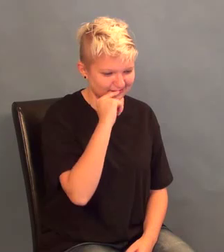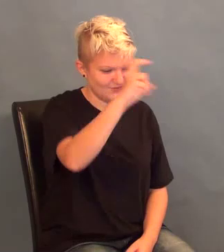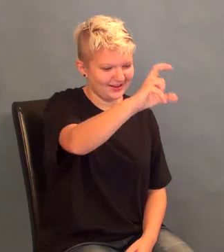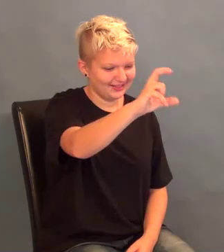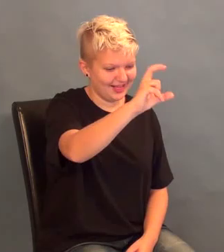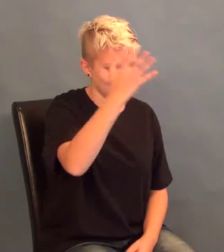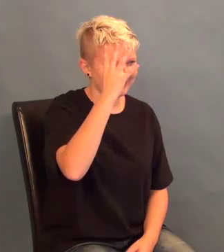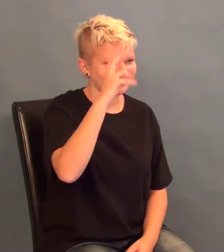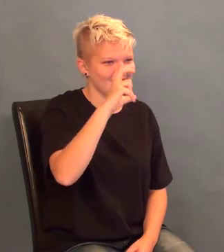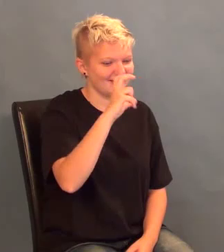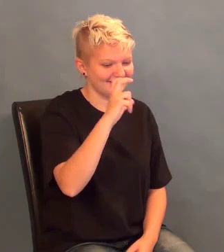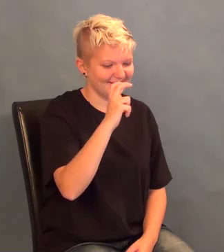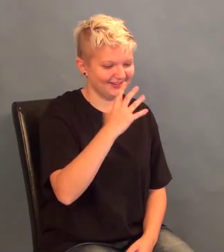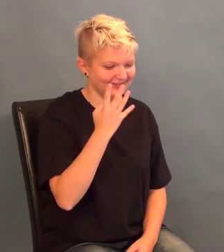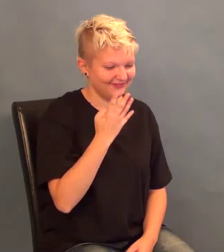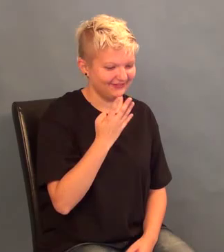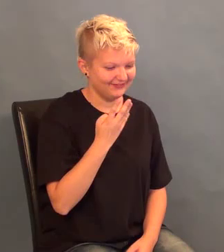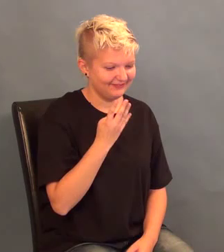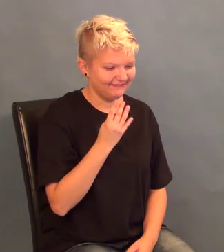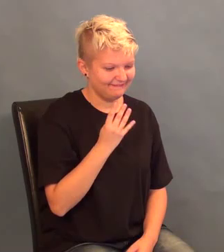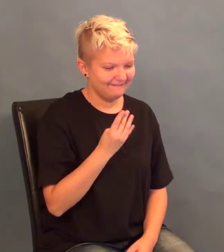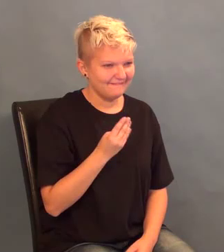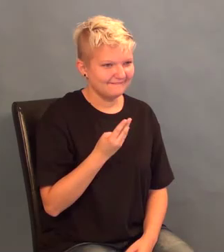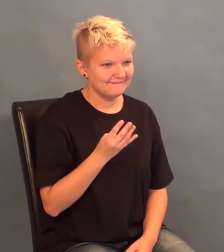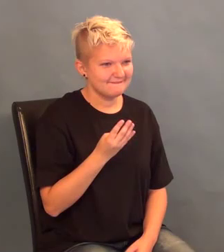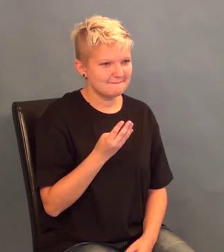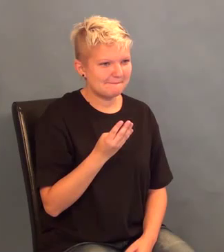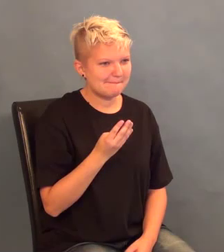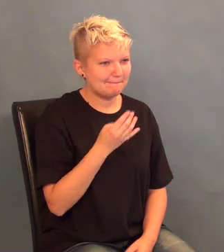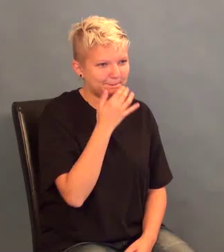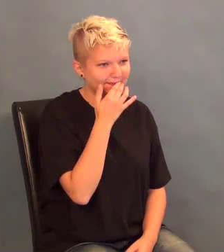Czwartek, czwartego.